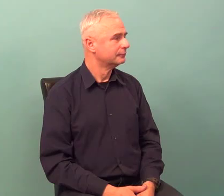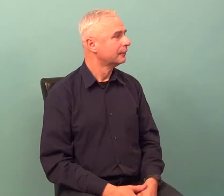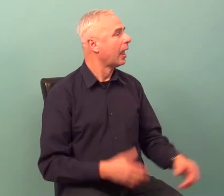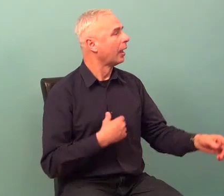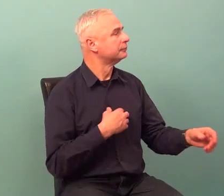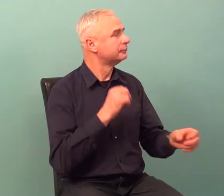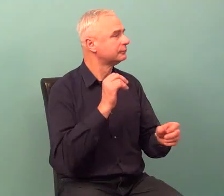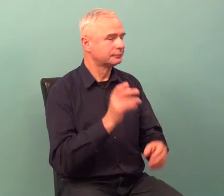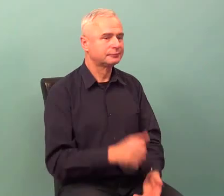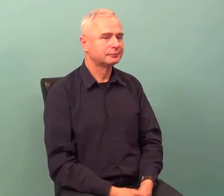A ja...